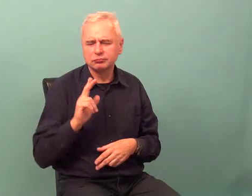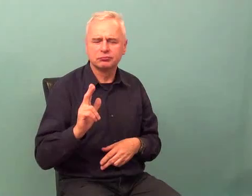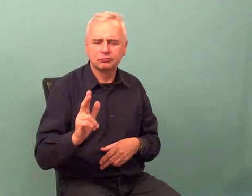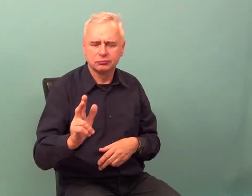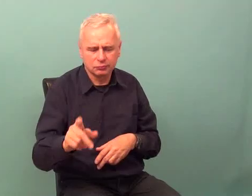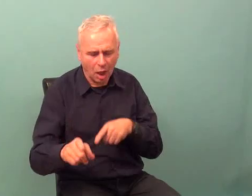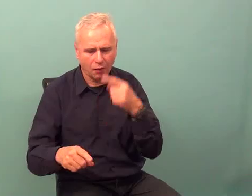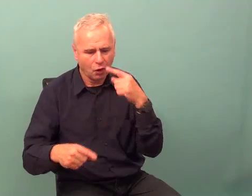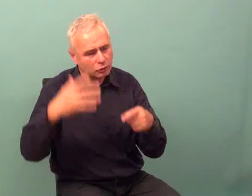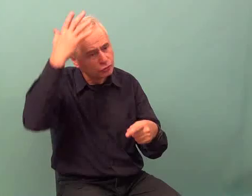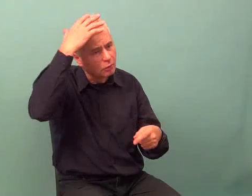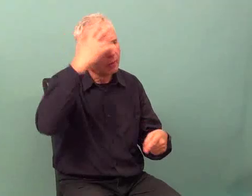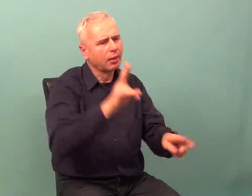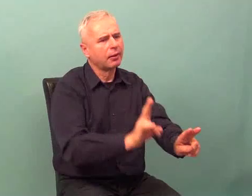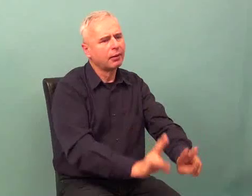Zauważyli kapelusz leżący na ziemi.